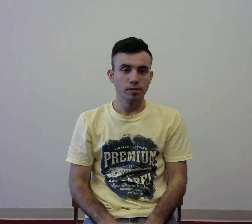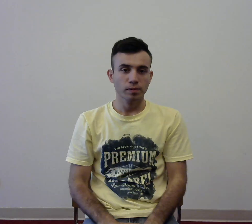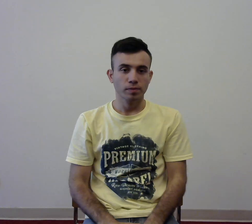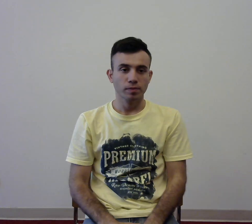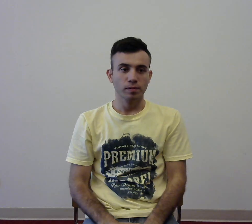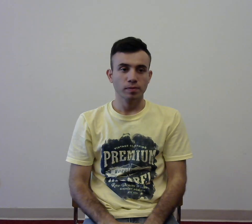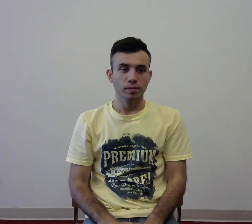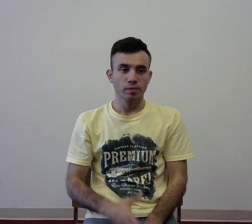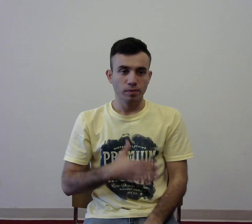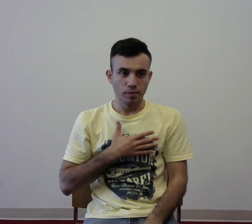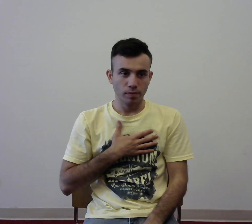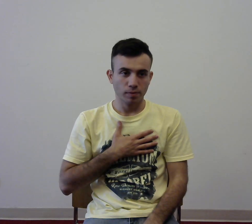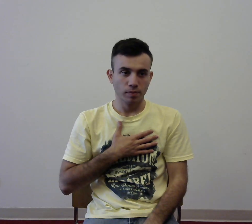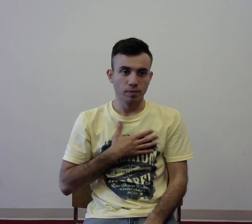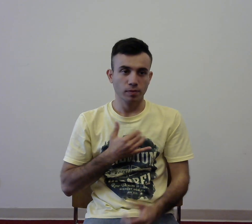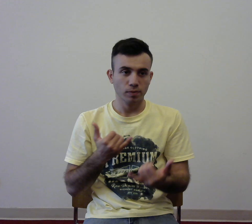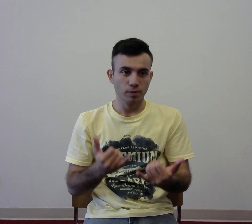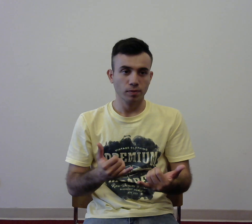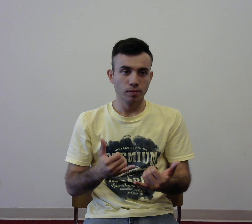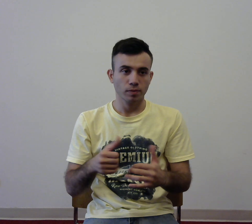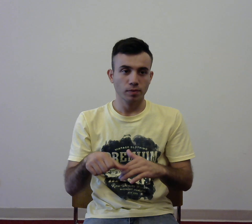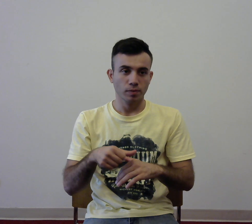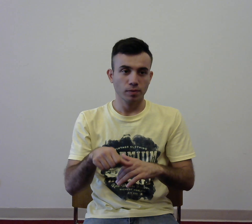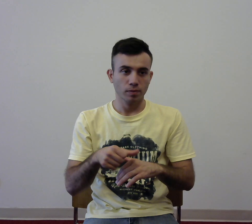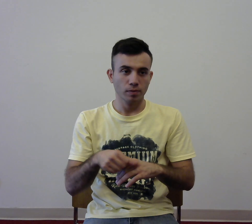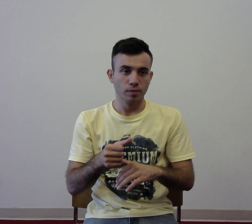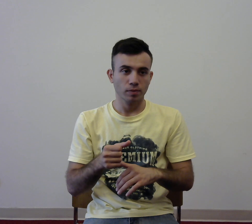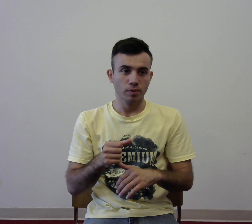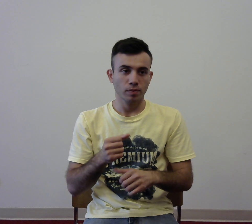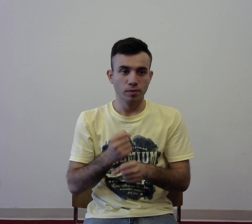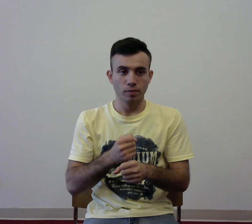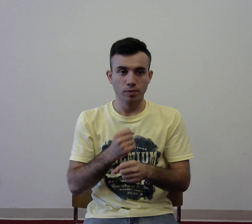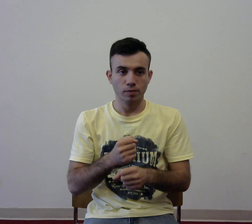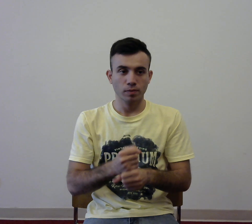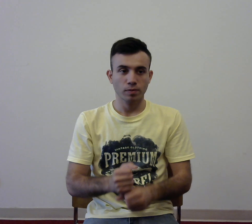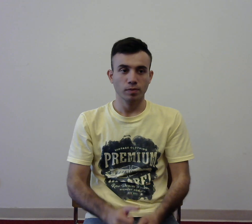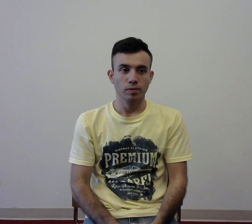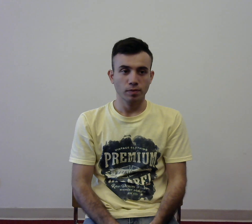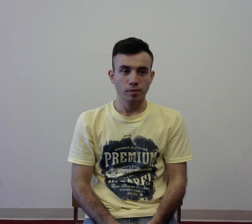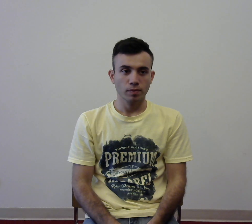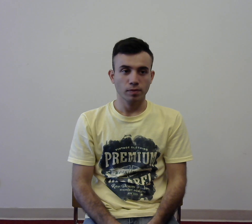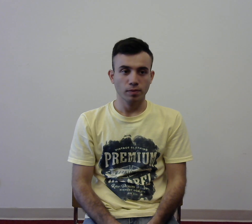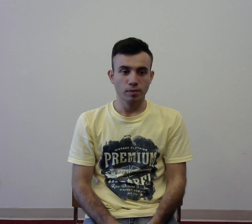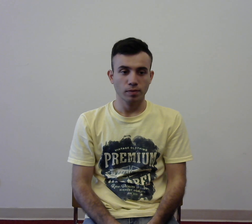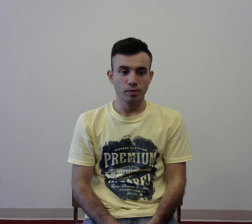Mən indi zərgər işləyirəm